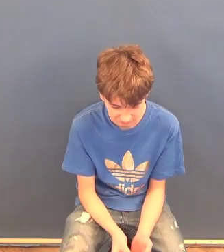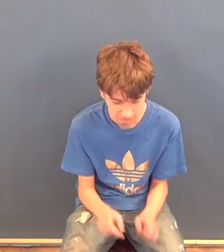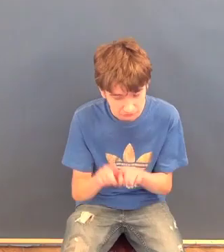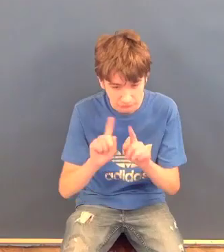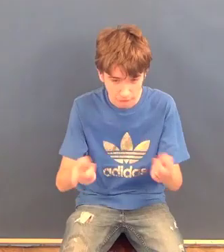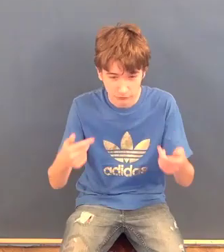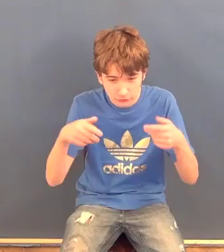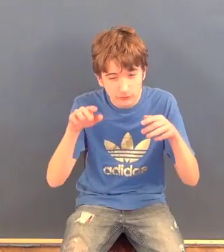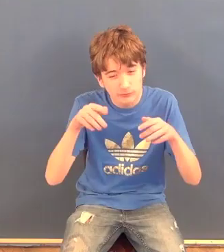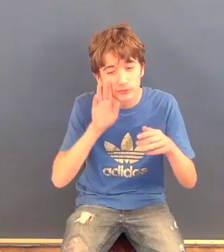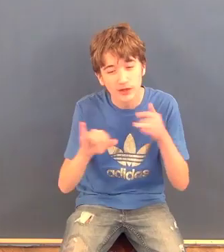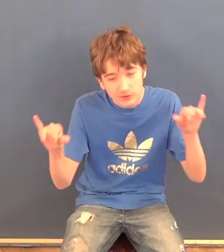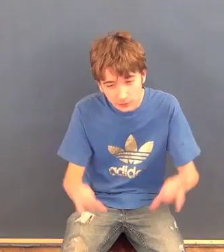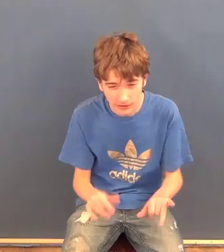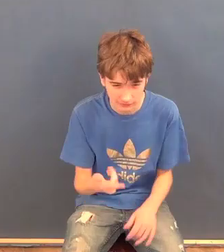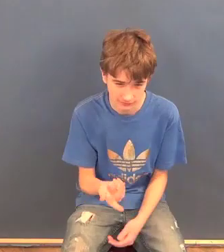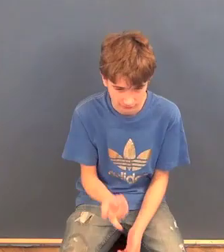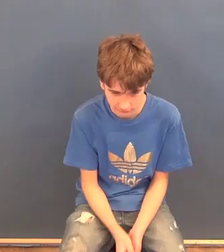Tak samo nie wolno w restauracji.